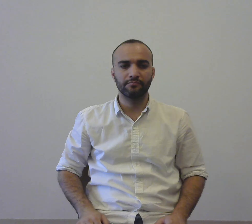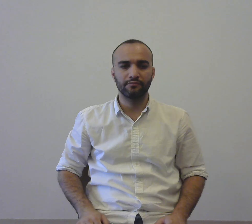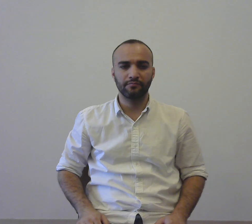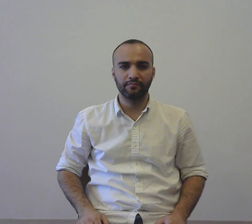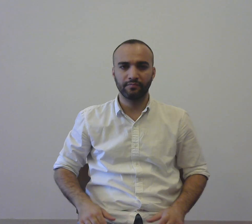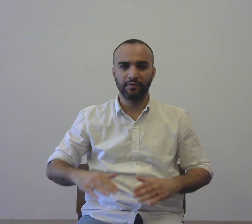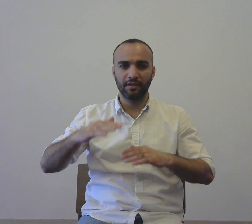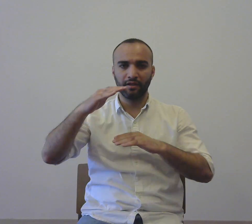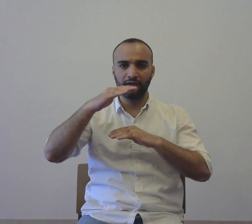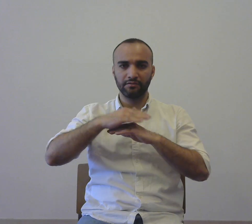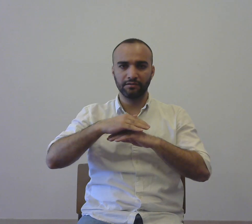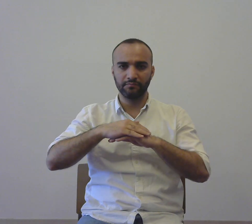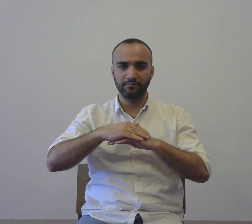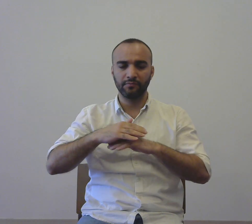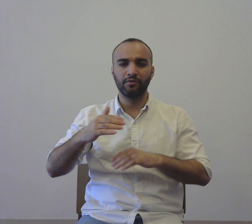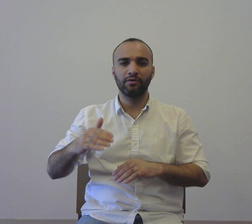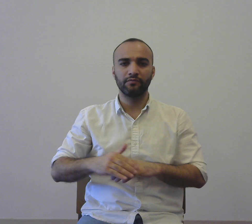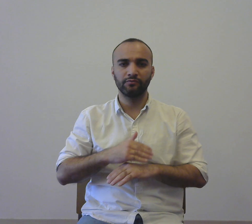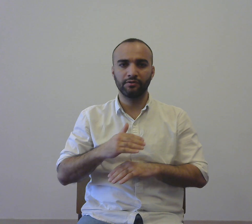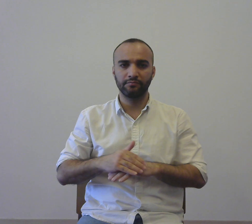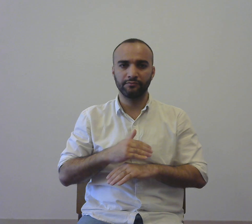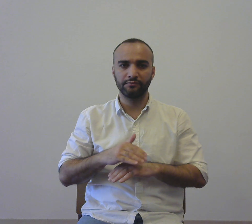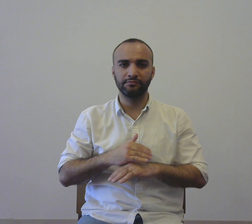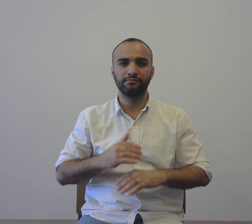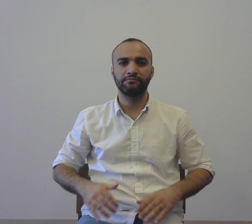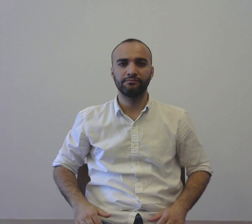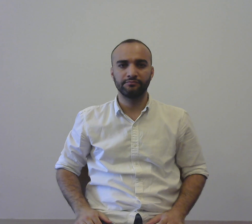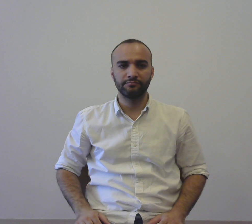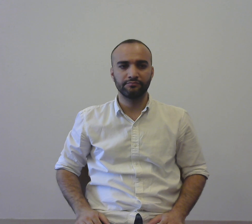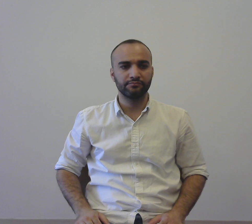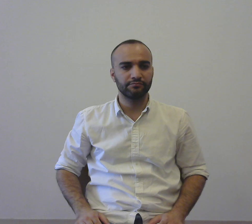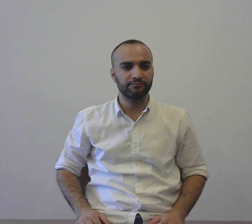Axşamınız xeyir